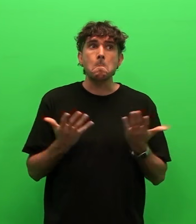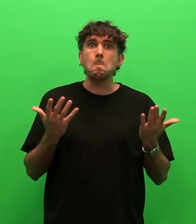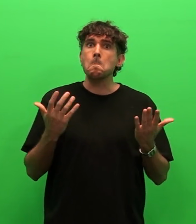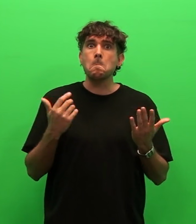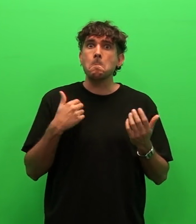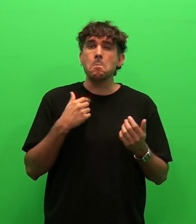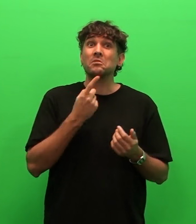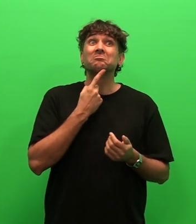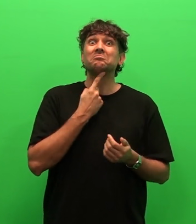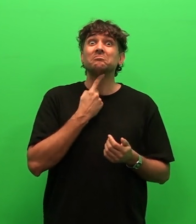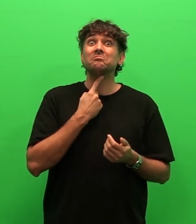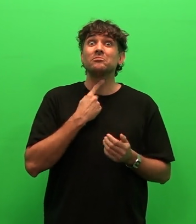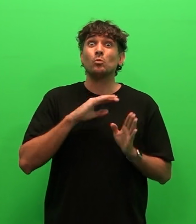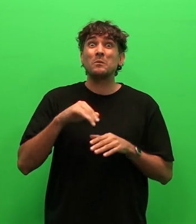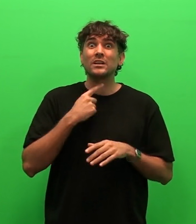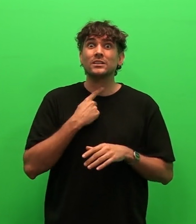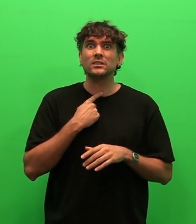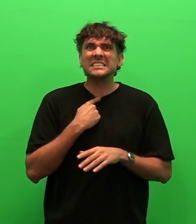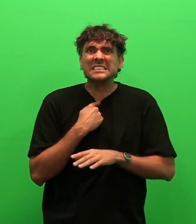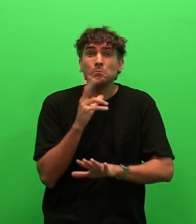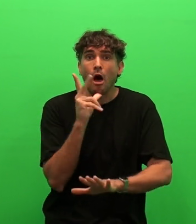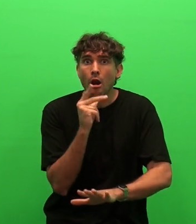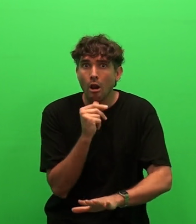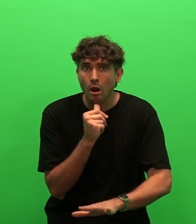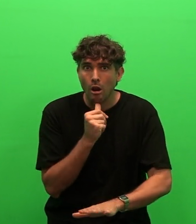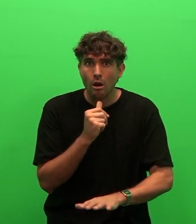No ho sé, tinc el coll bé, però quan empasso, a l'últim tram sento molt de dolor.